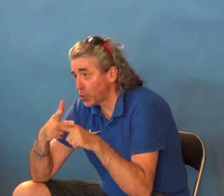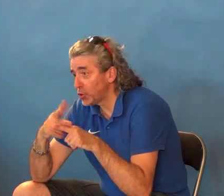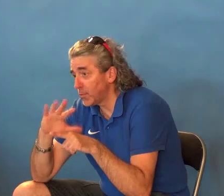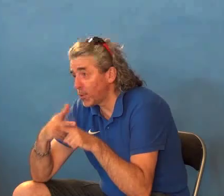Piąta trzydzieści?